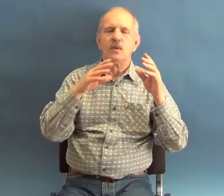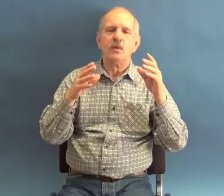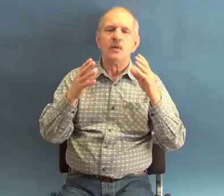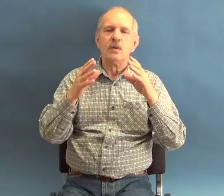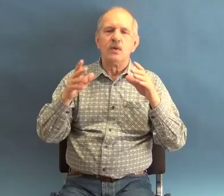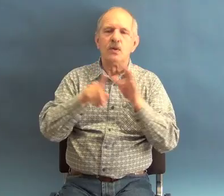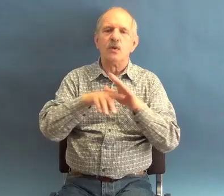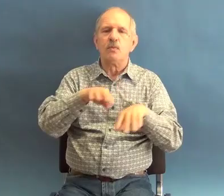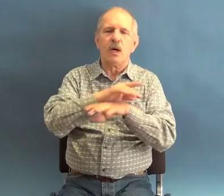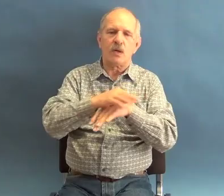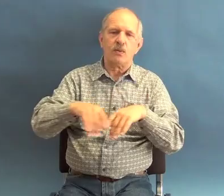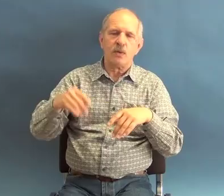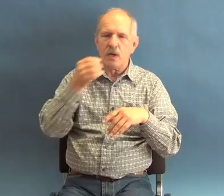Są głodni, więc idą do baru.